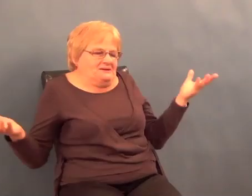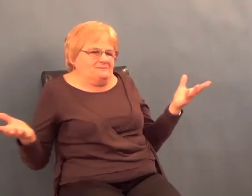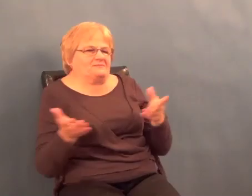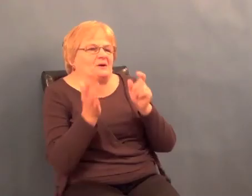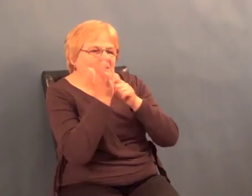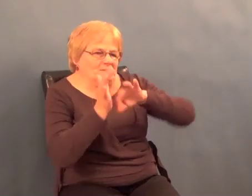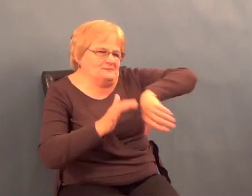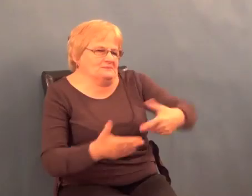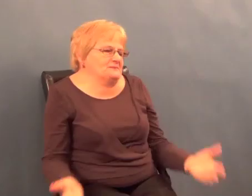Nie ukradł kurczątka.